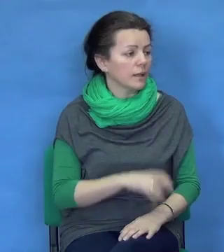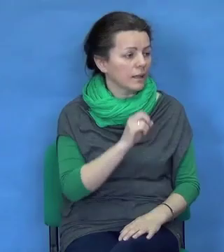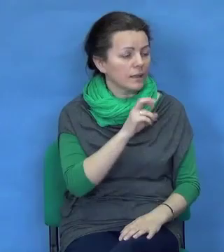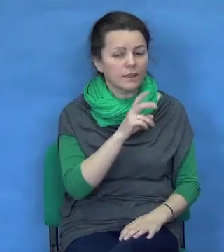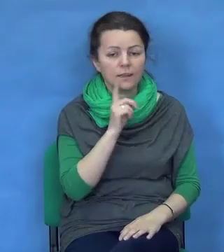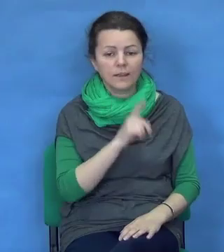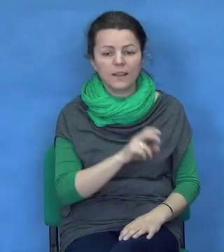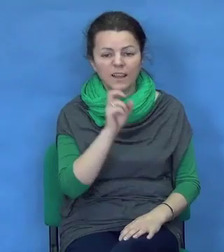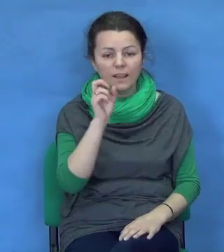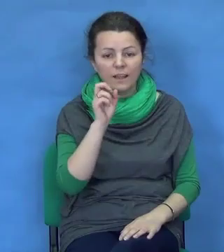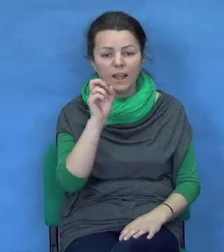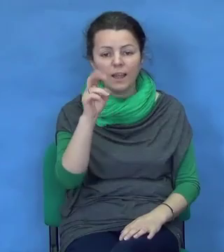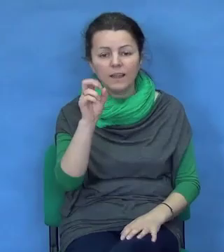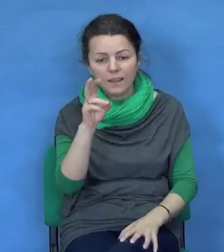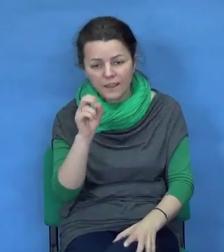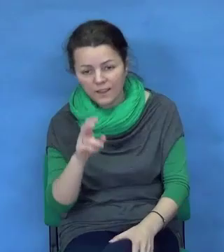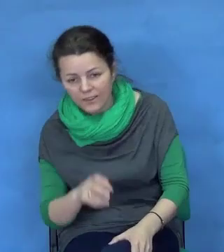Tak, prawda.